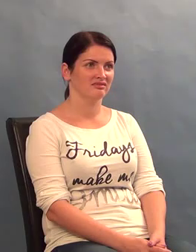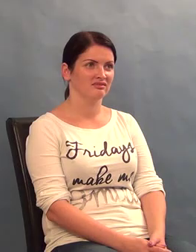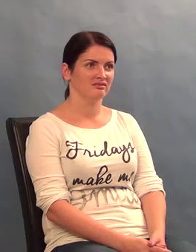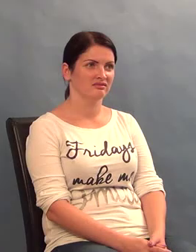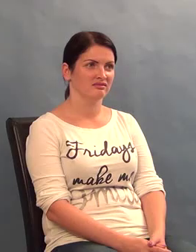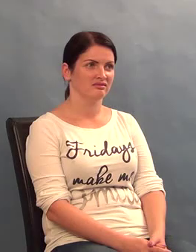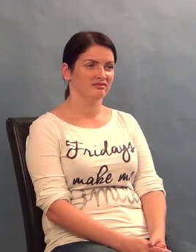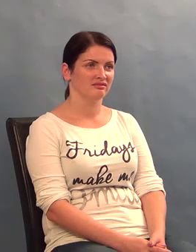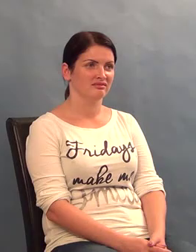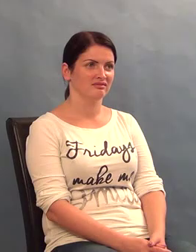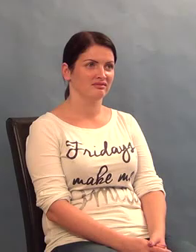Nie wolno być w wannie. Jak?